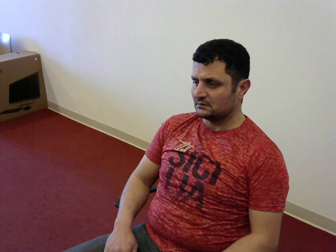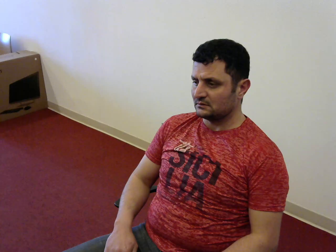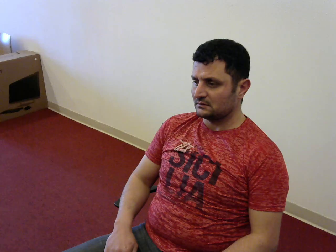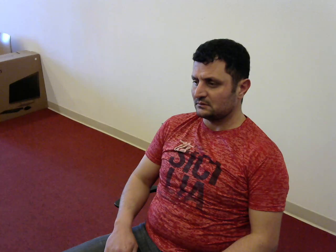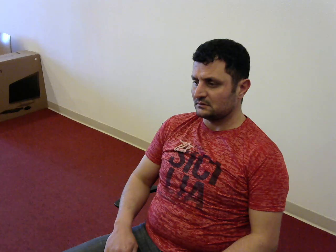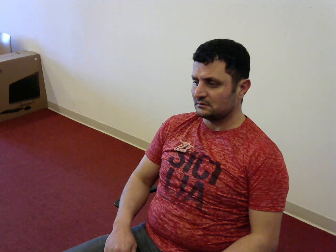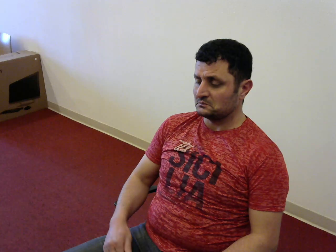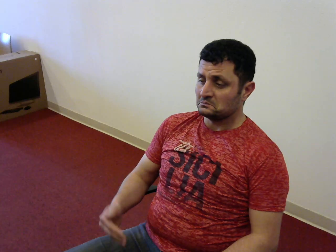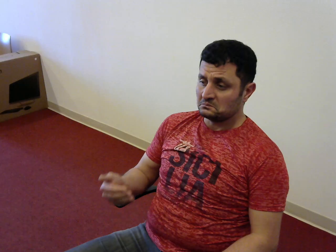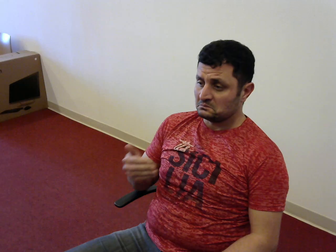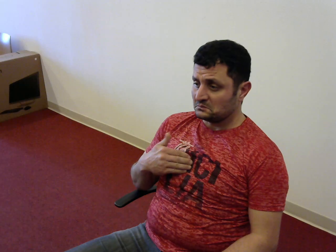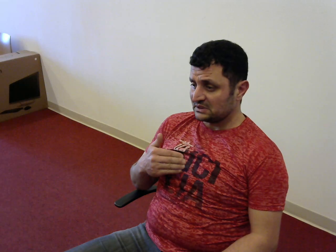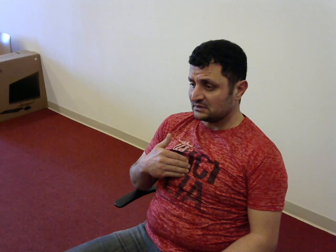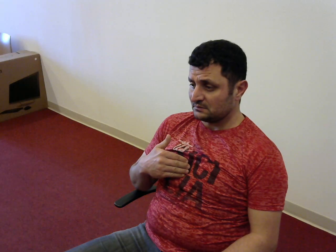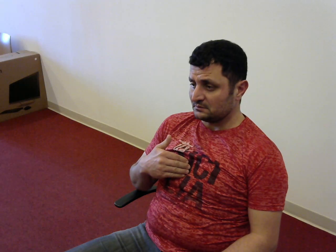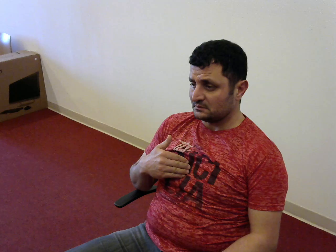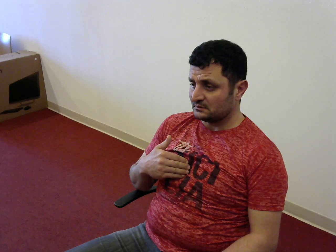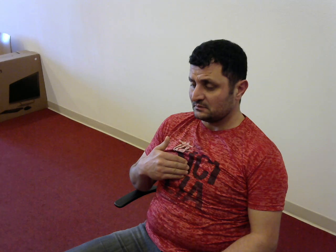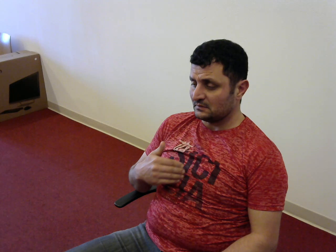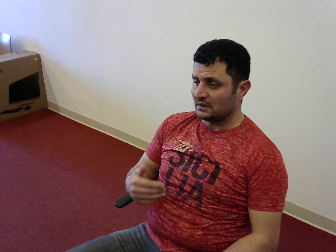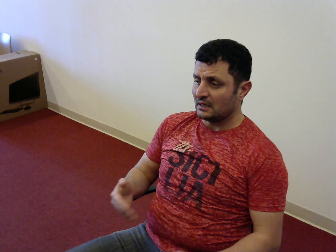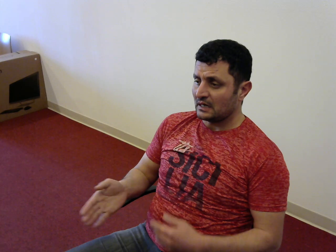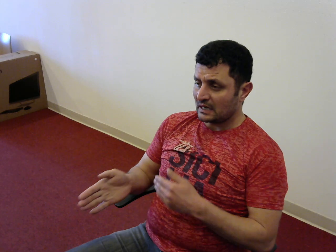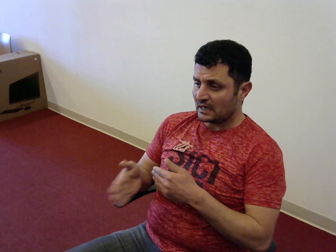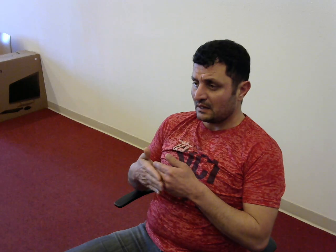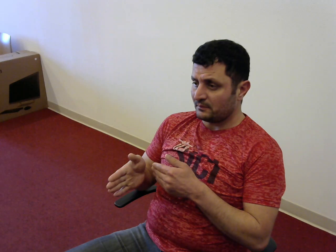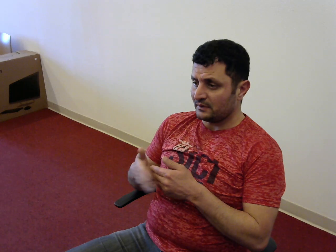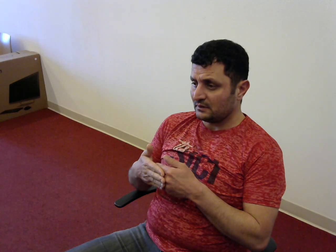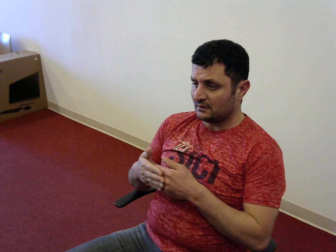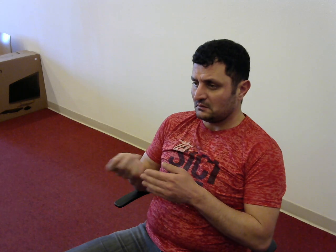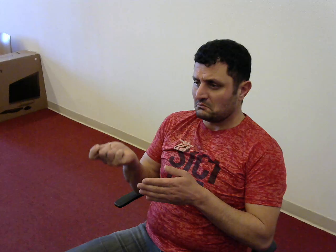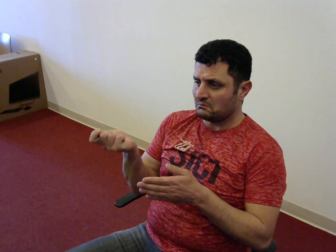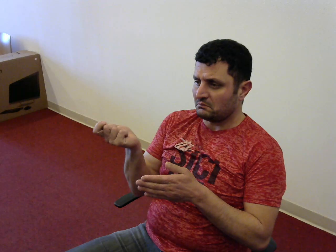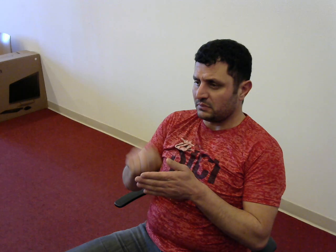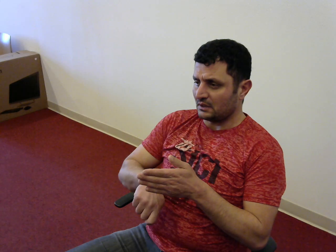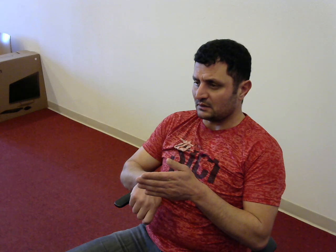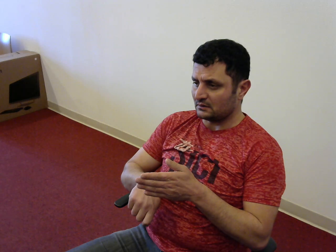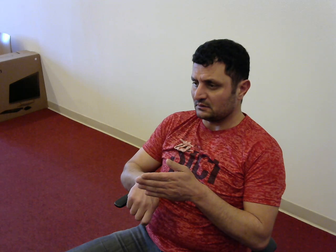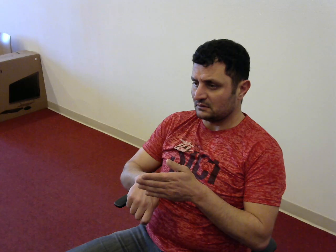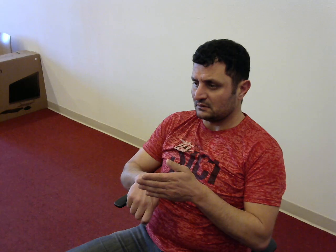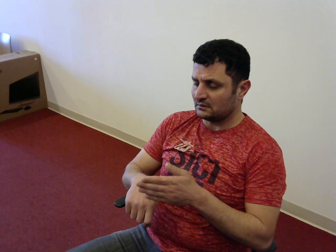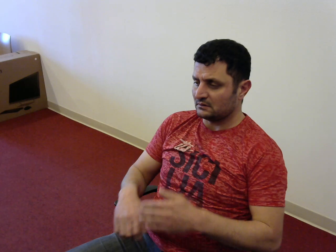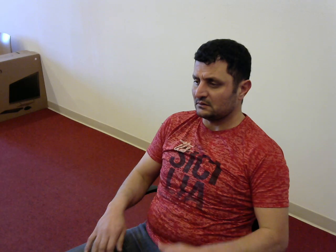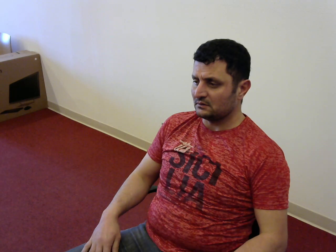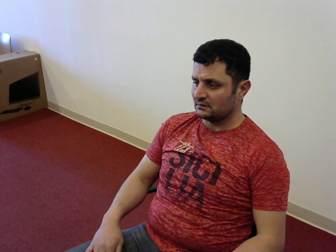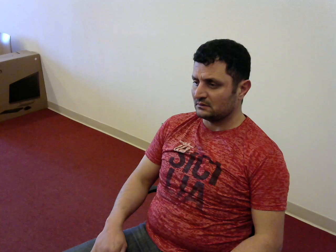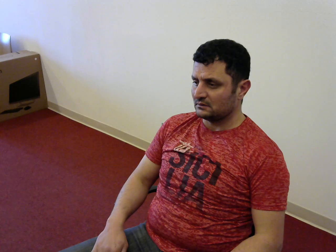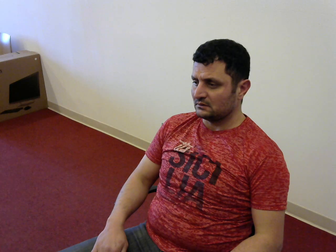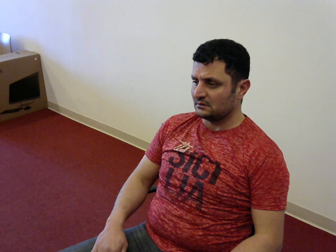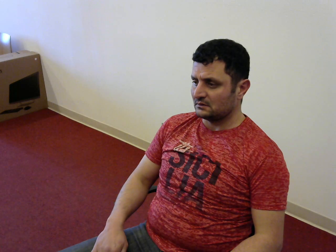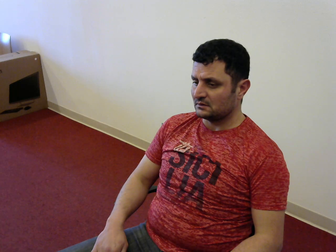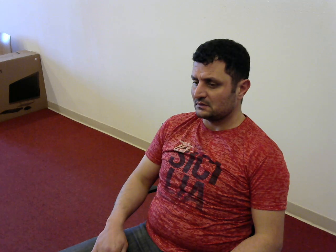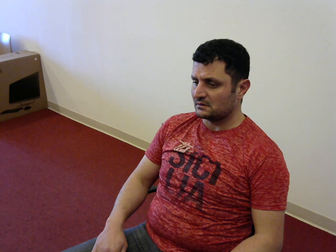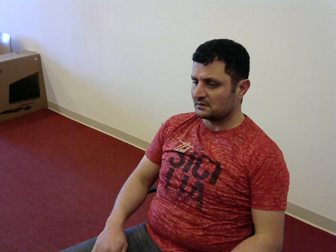Bizim qapımız bağlıdır